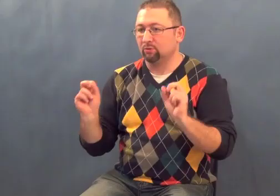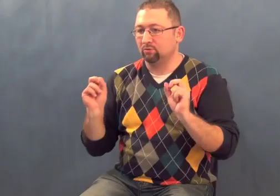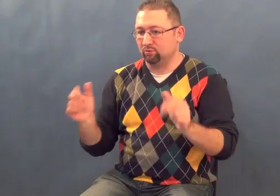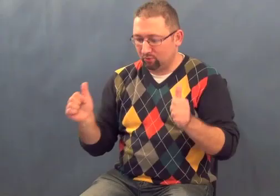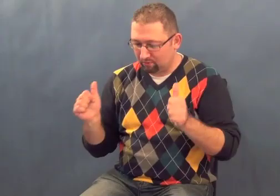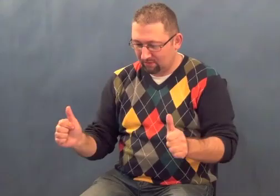Super.